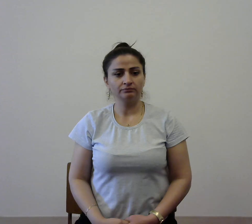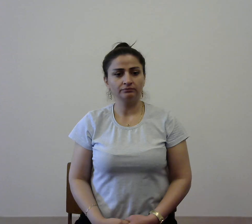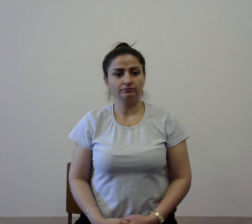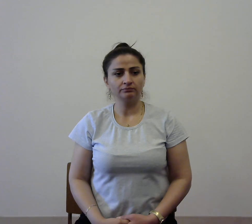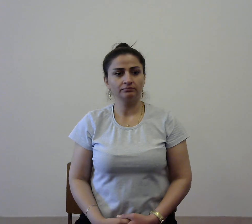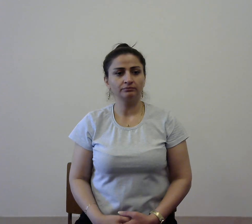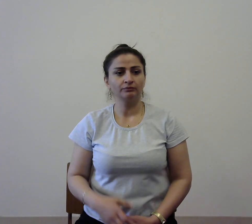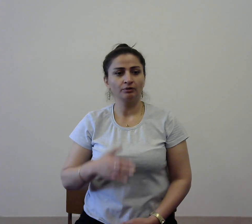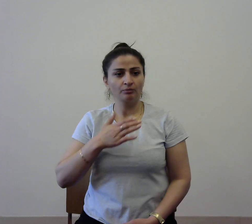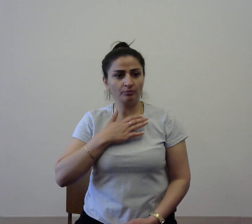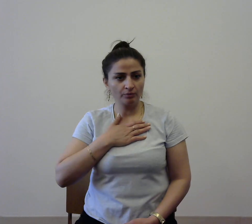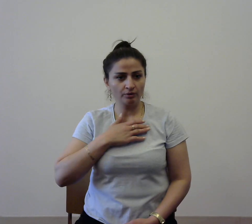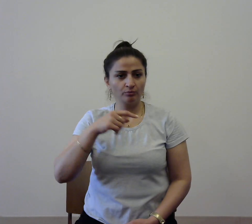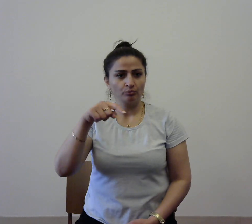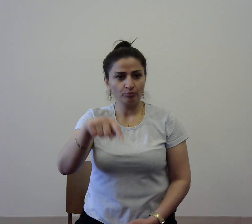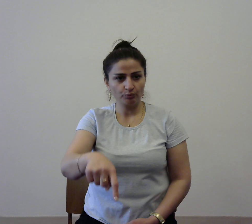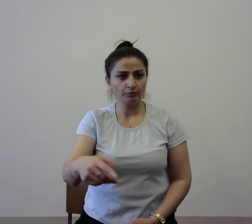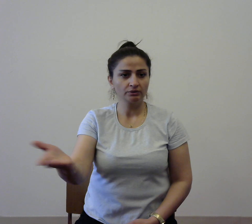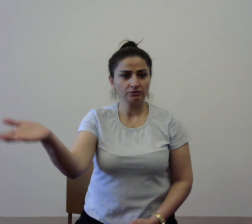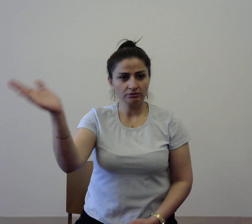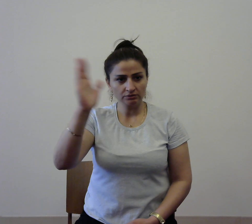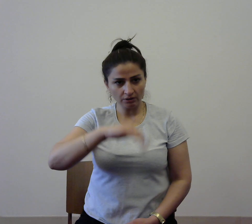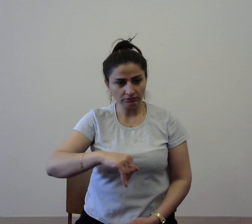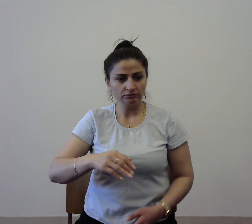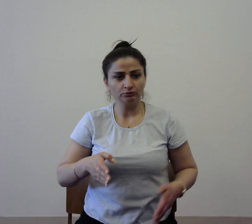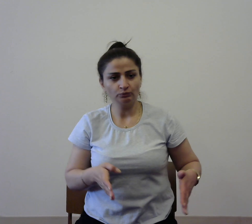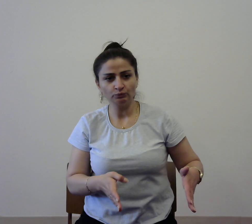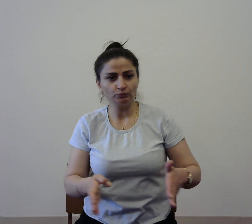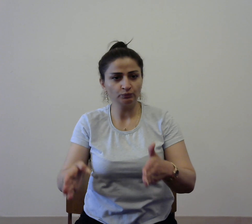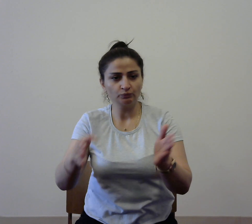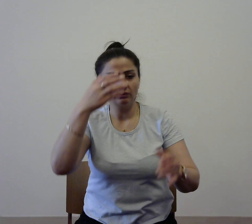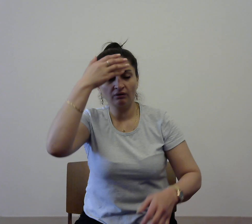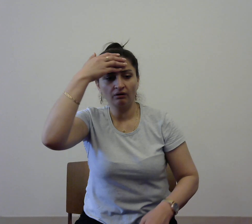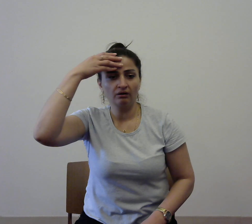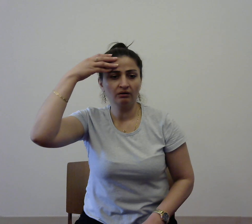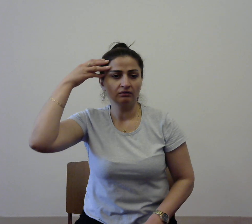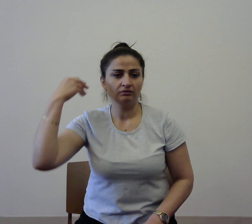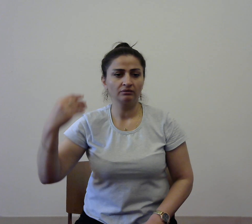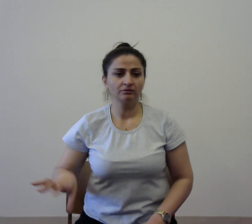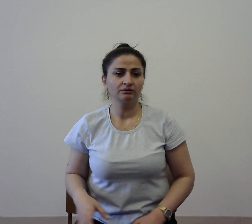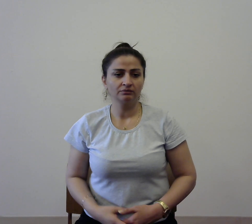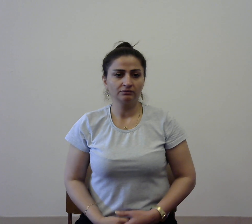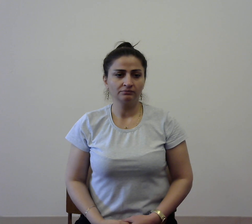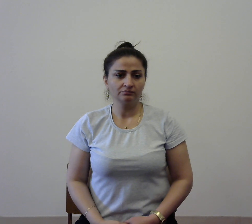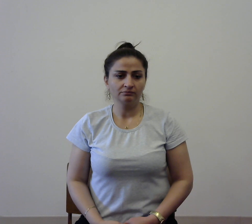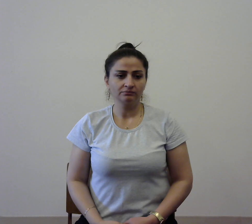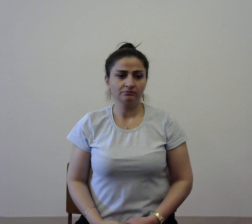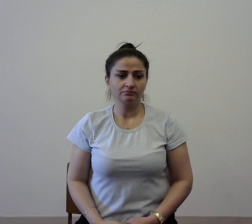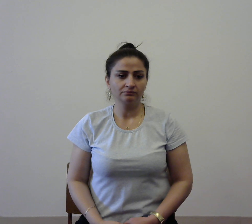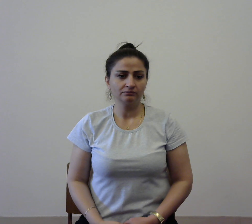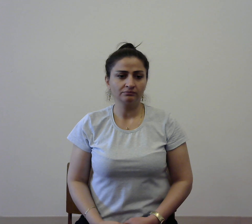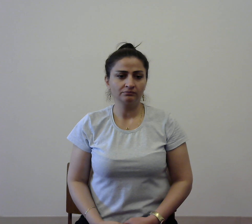Mən bura gələn yolu unutmuşam